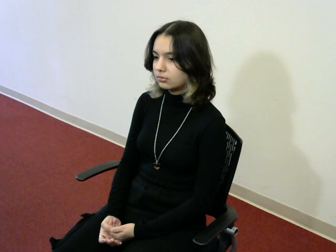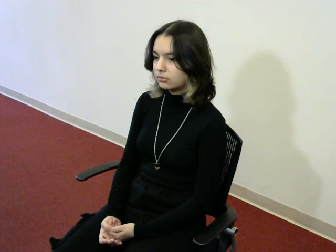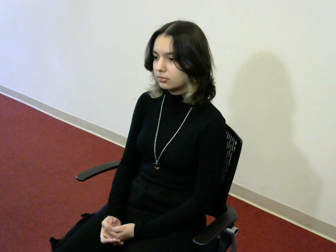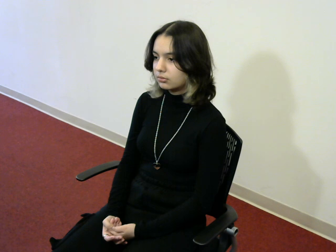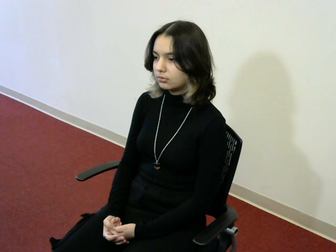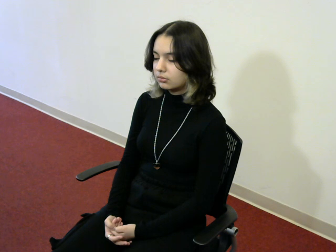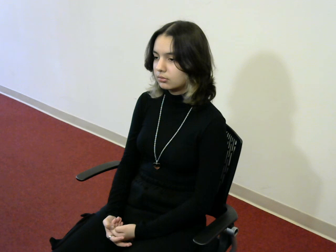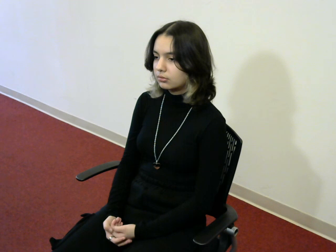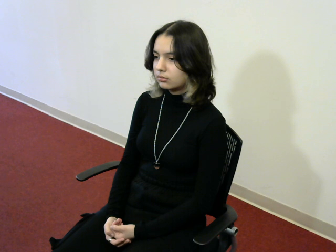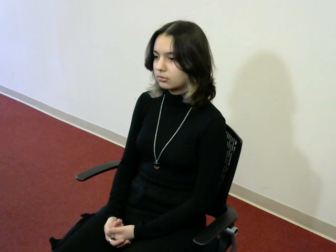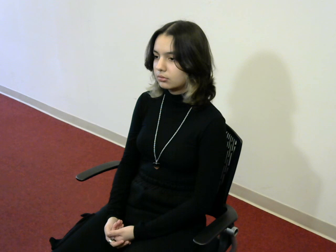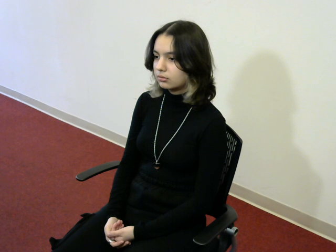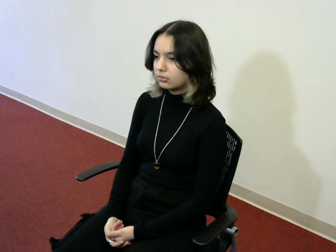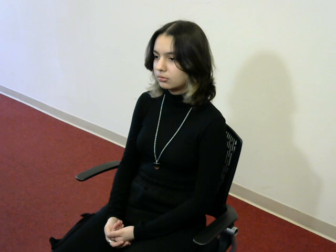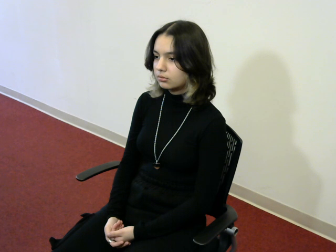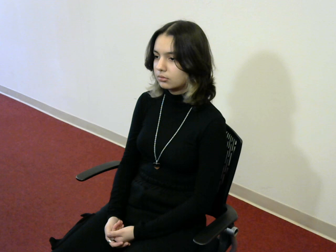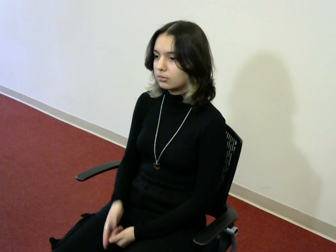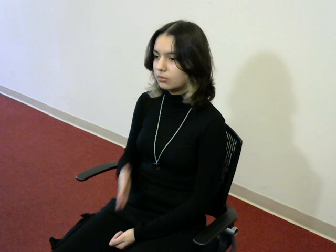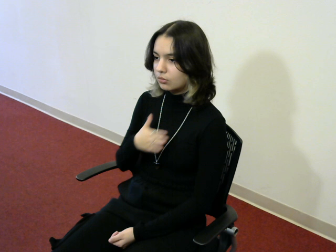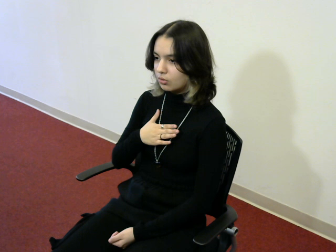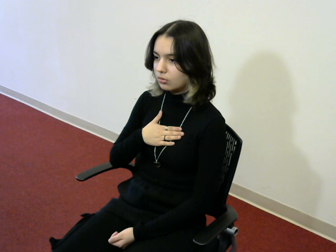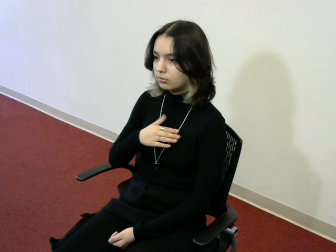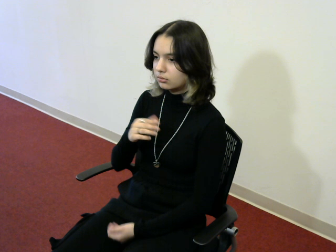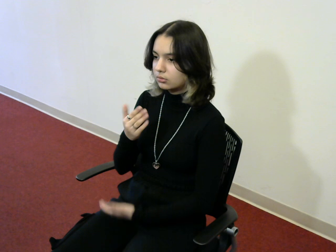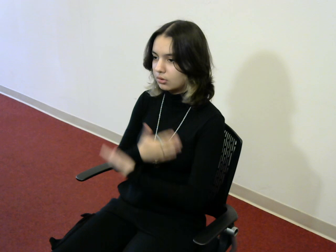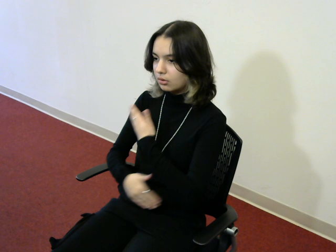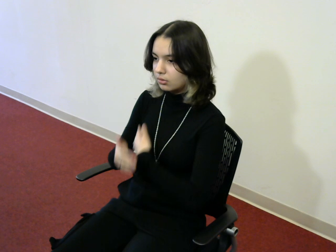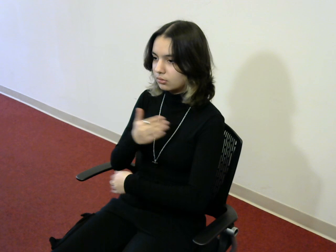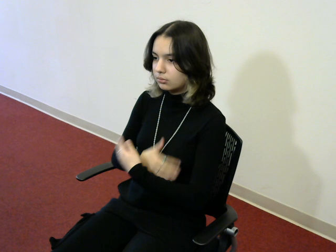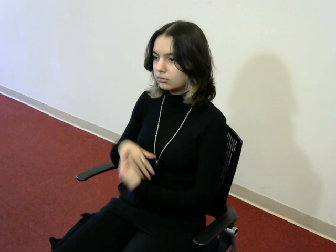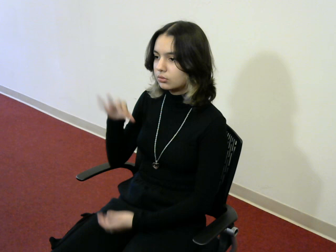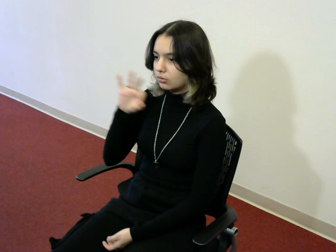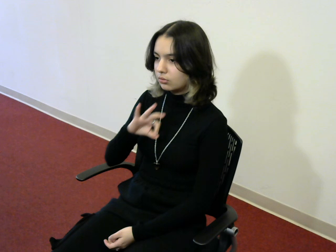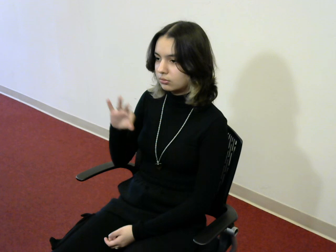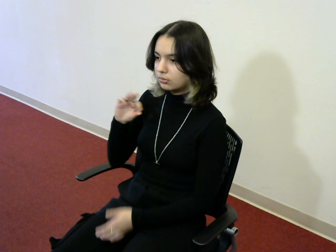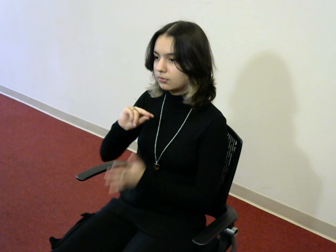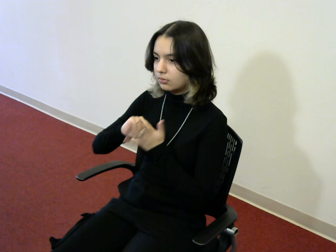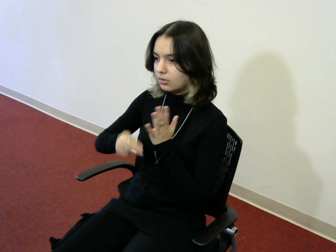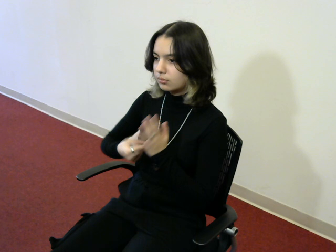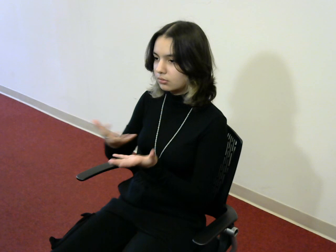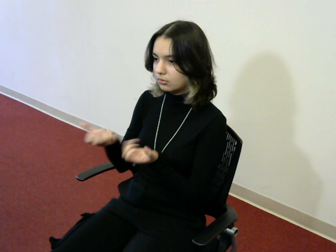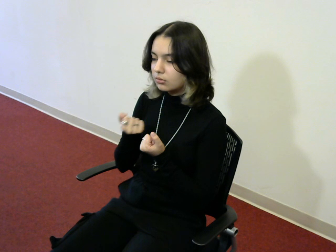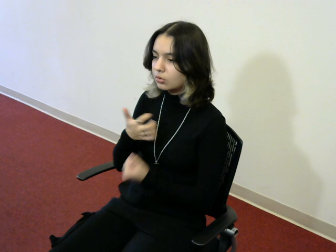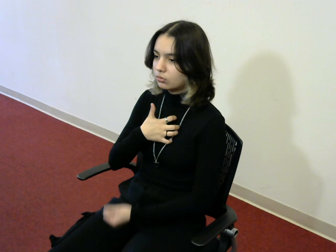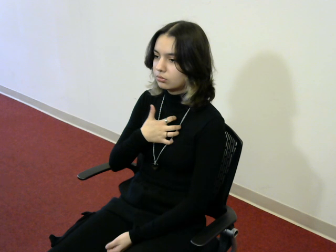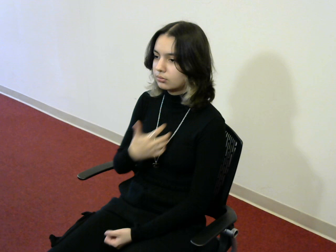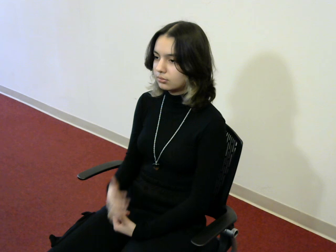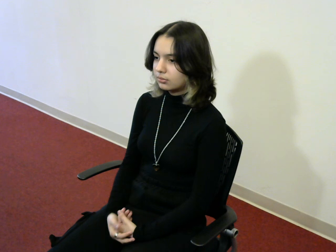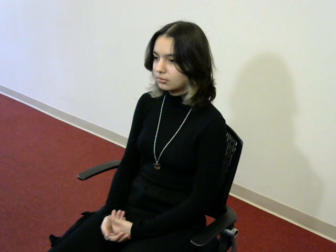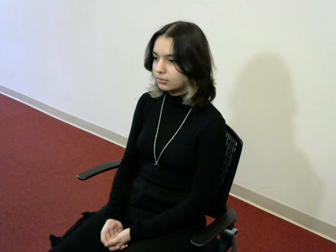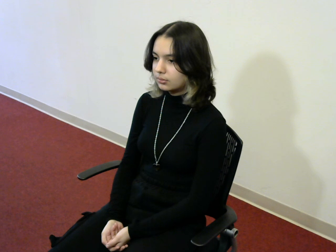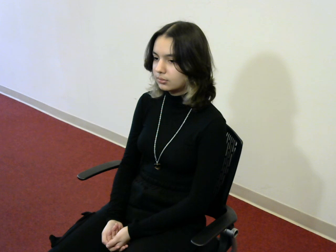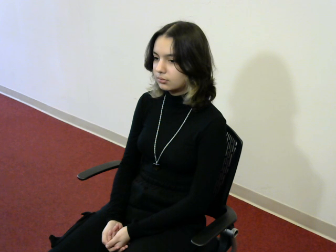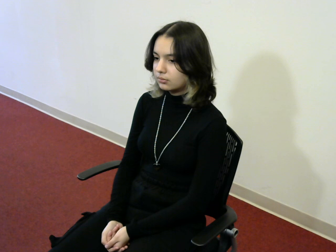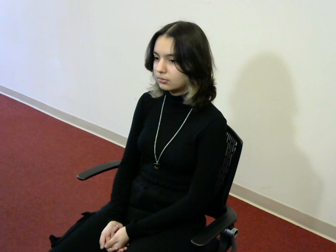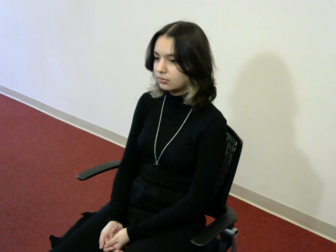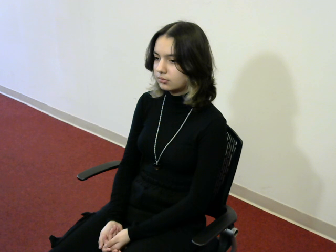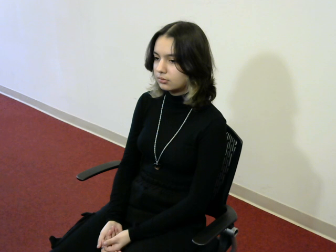Mən əlillik haqqında arayış almaq istəyirəm